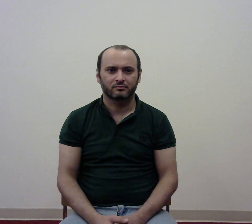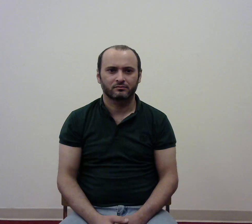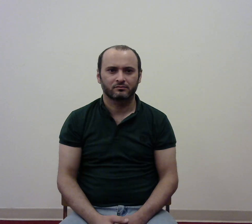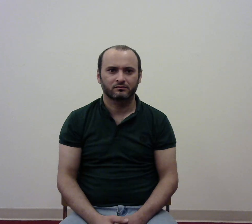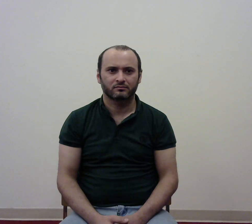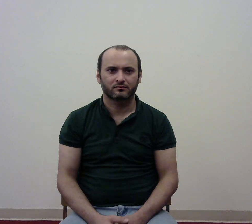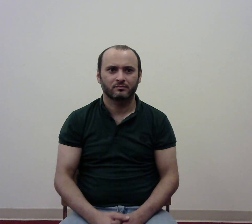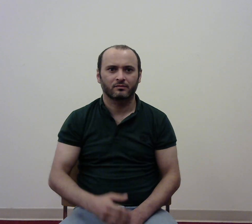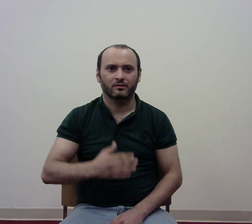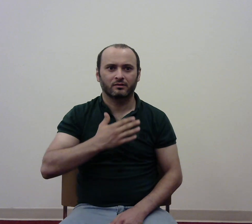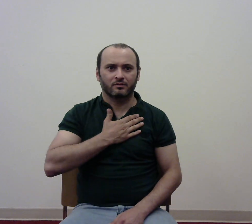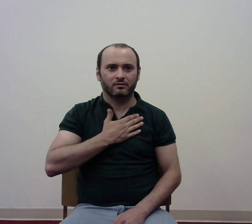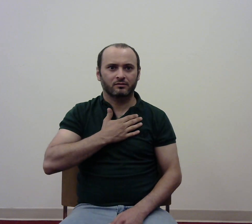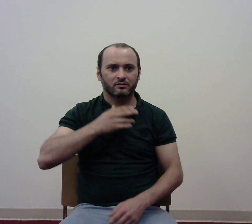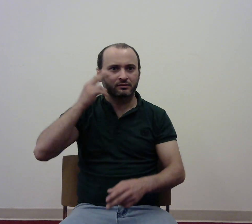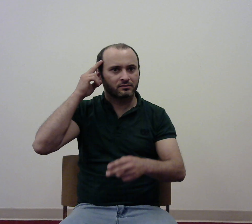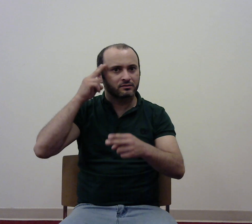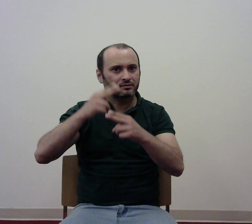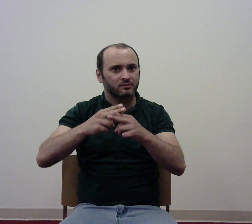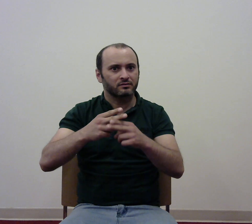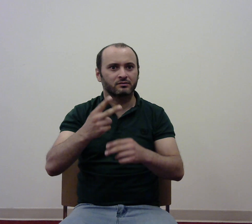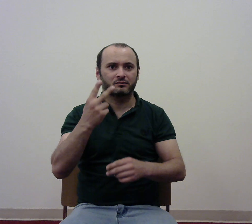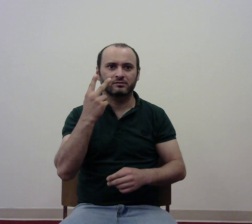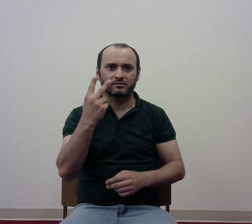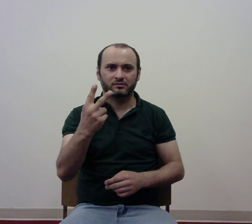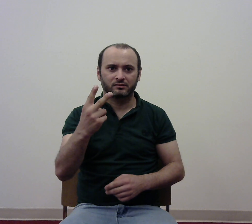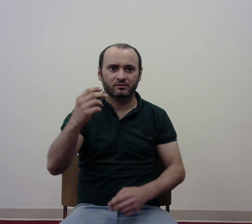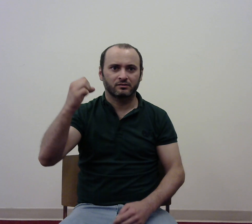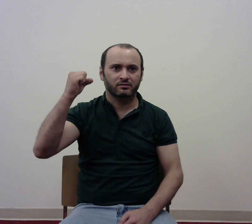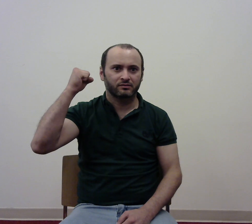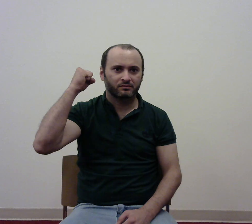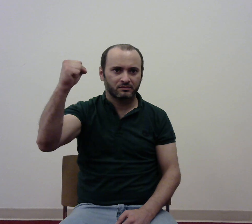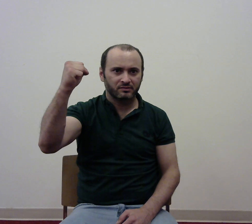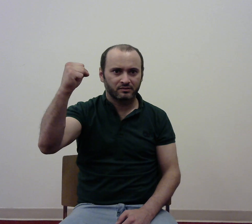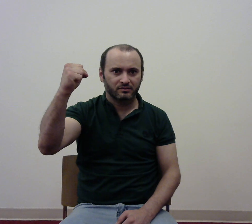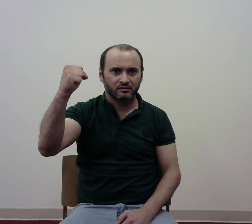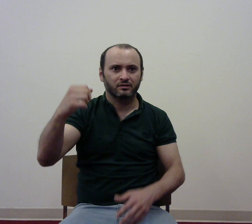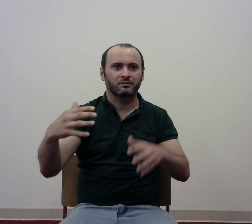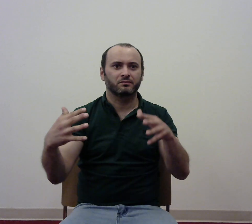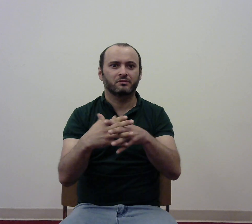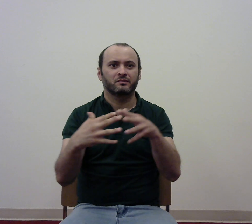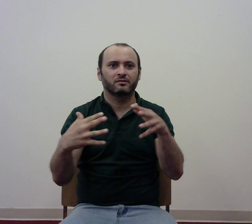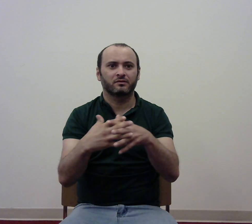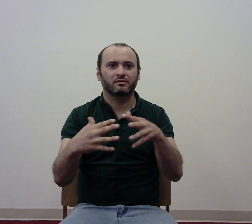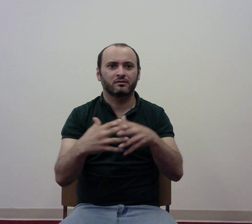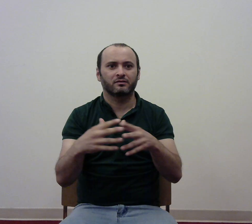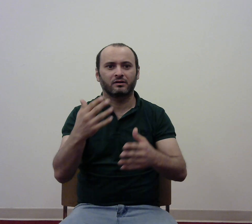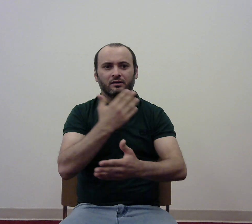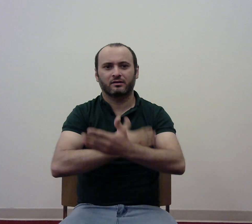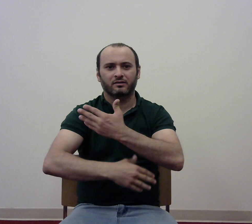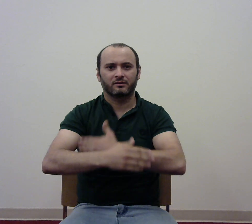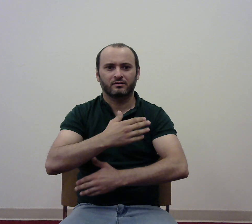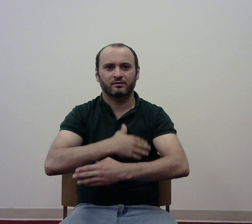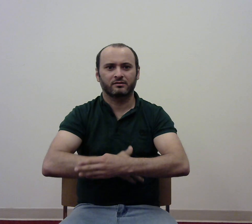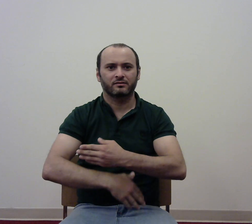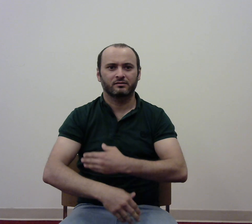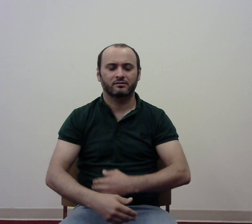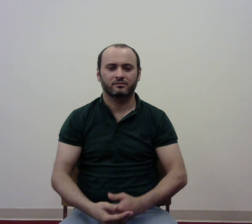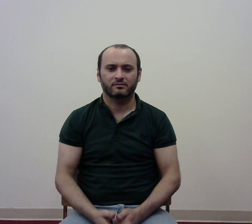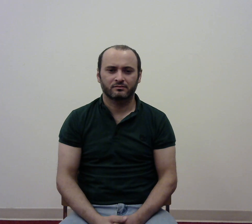Mənim qardaşım 2-ci Qarabağ müharibəsinin qazisidir